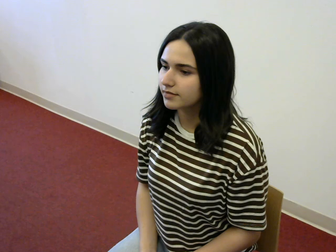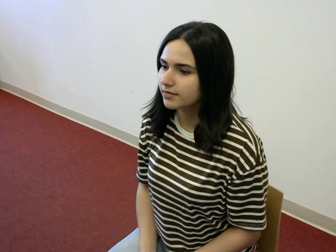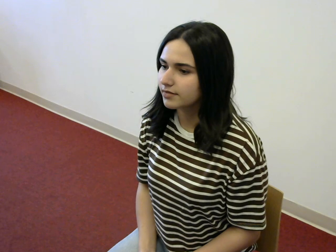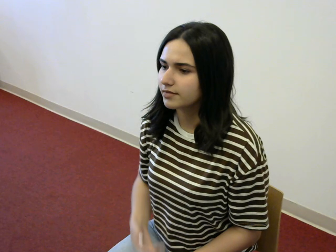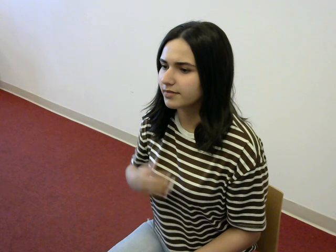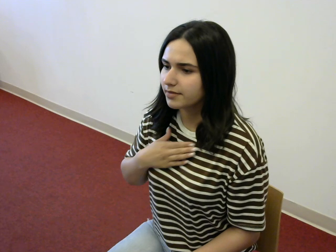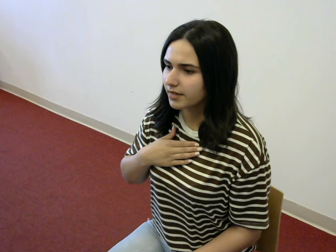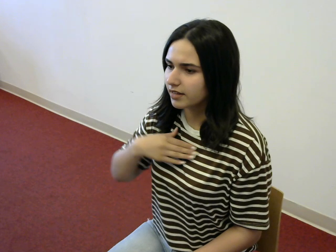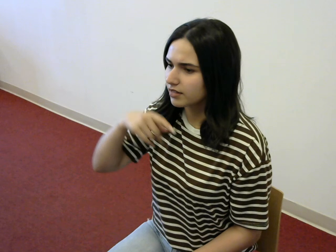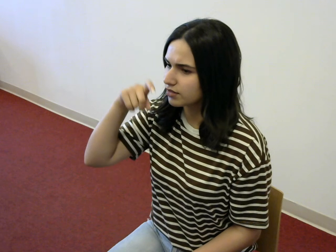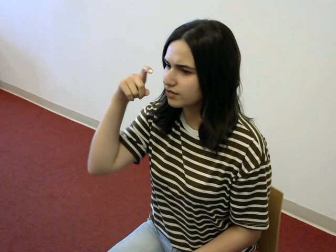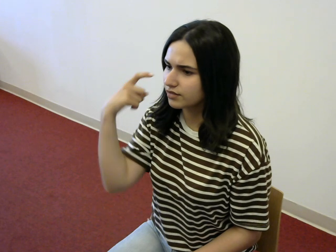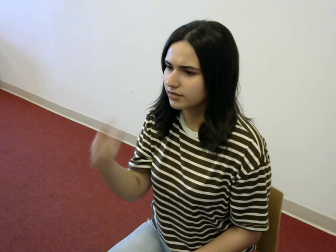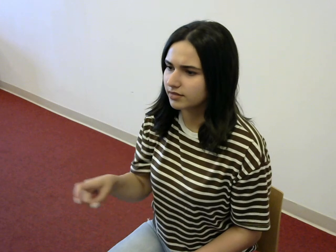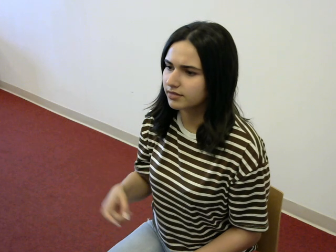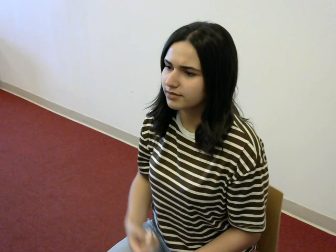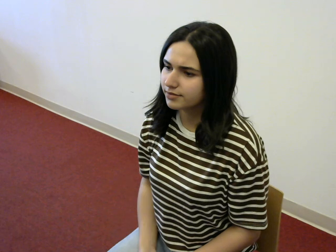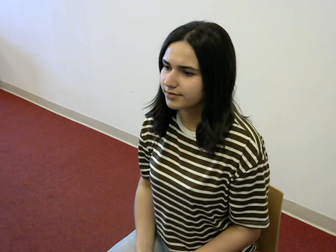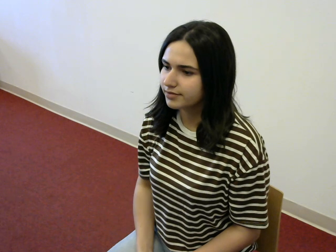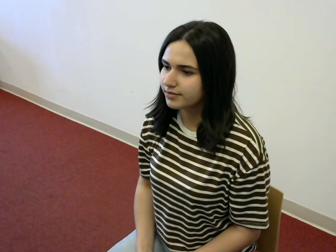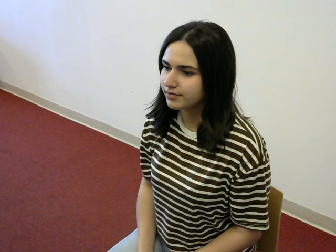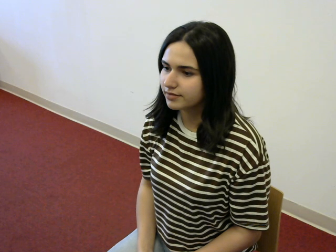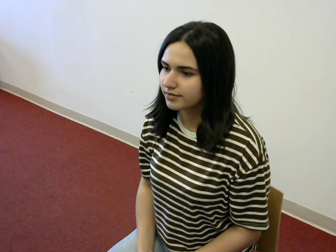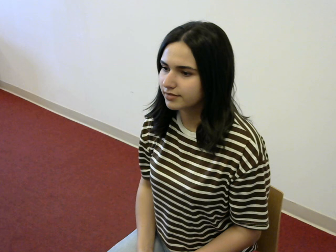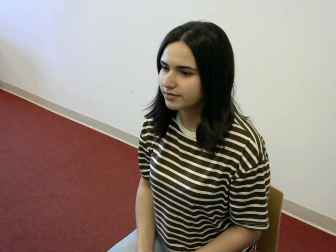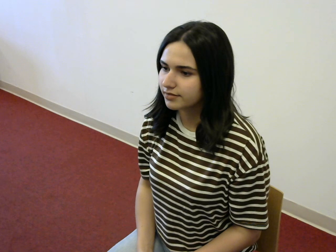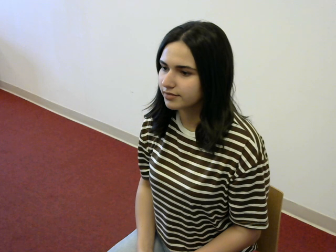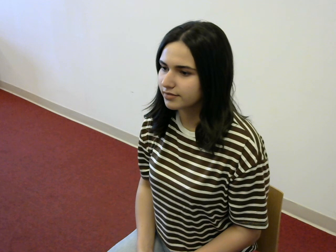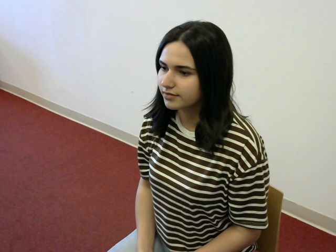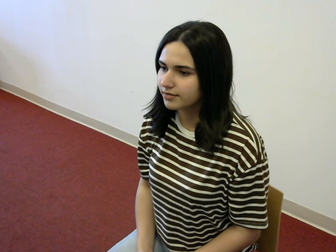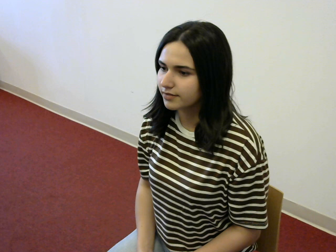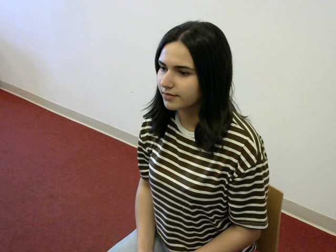Mənə istidir